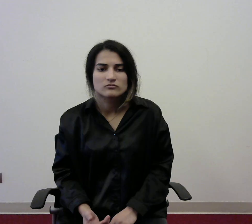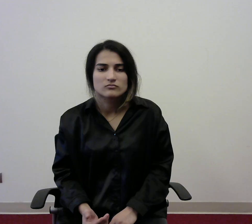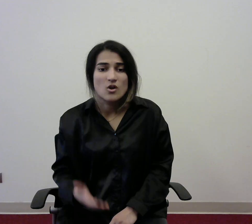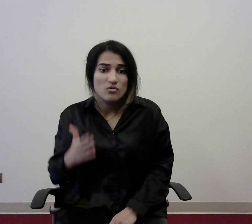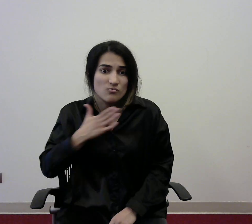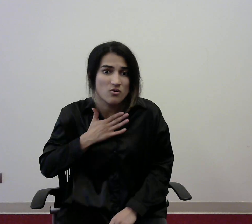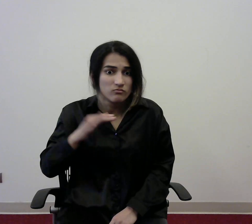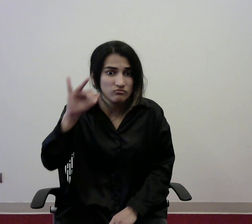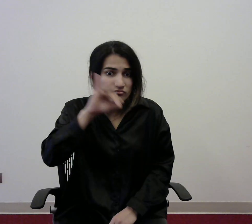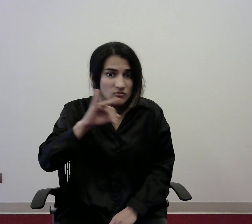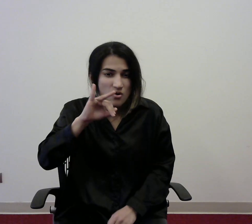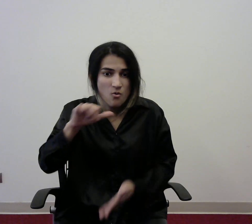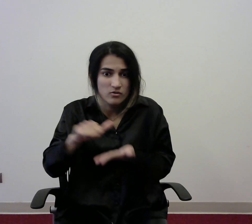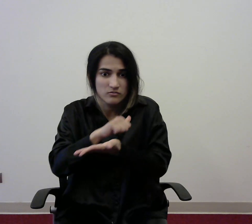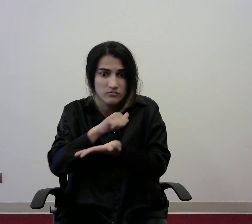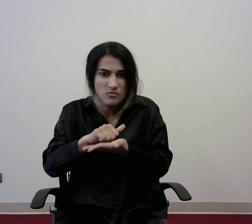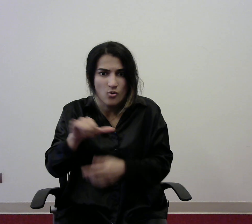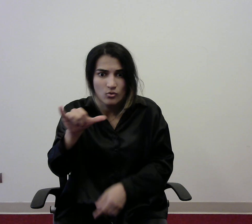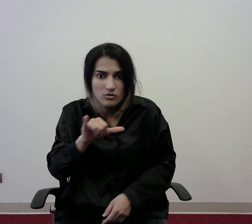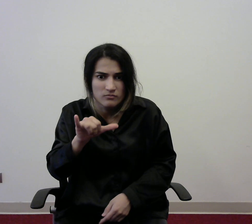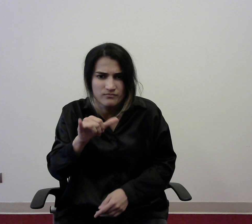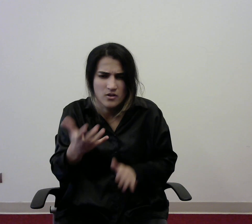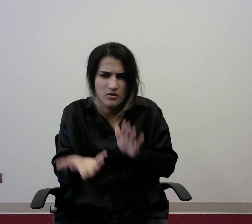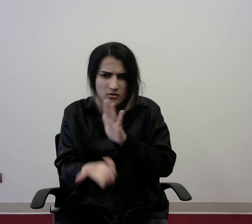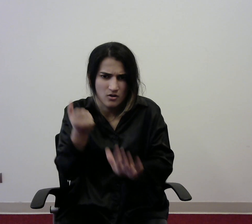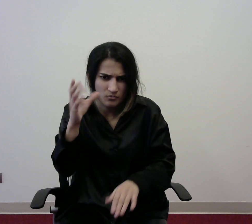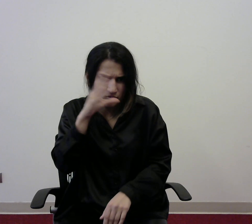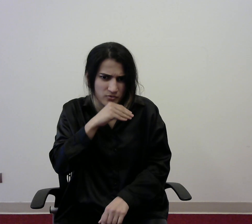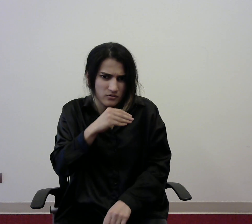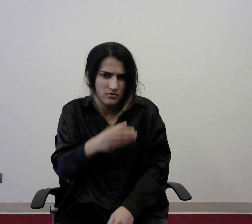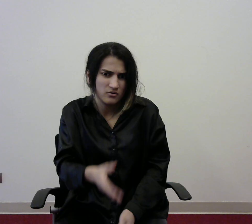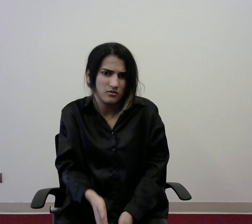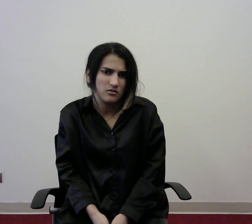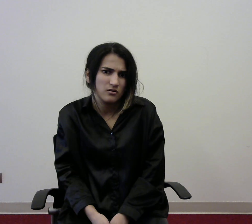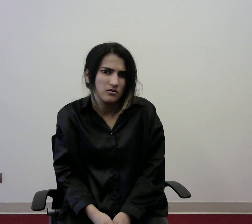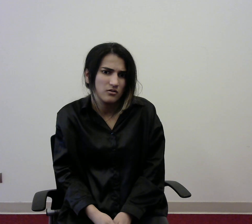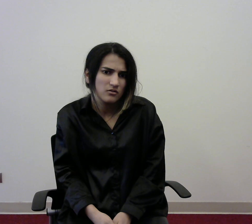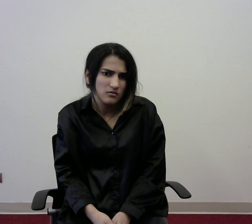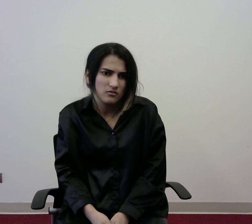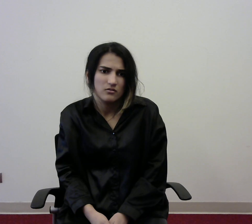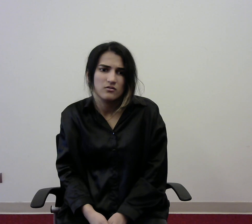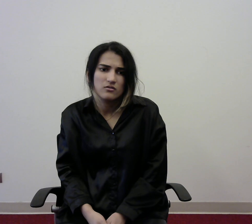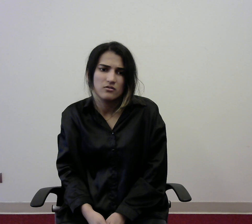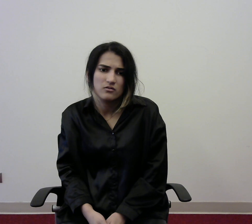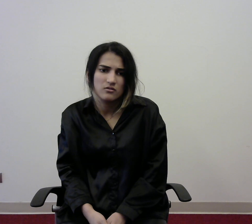Mən tarix sənədləri hardan götürə bilərəm?